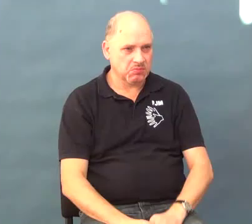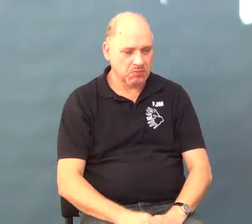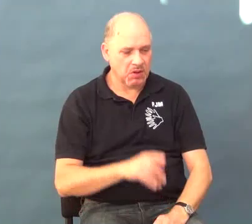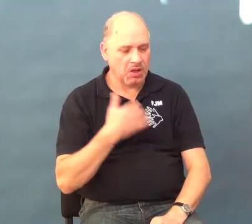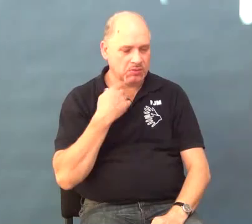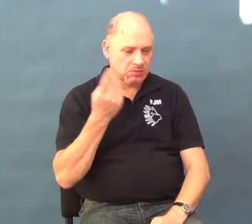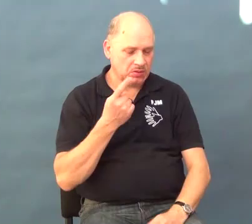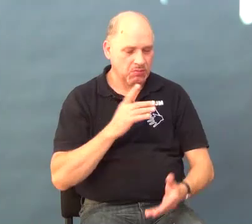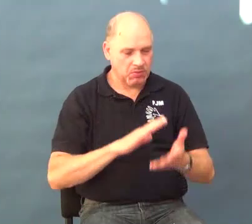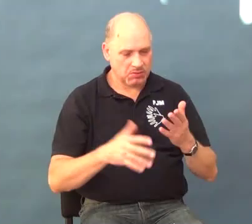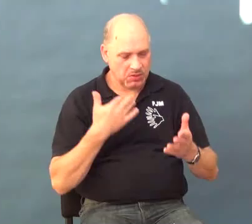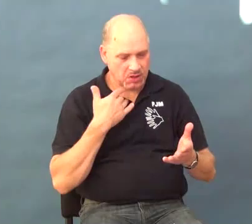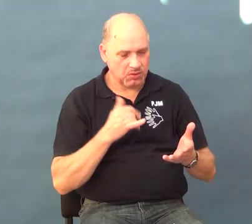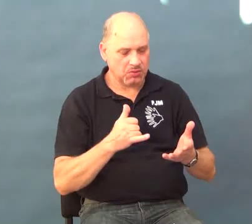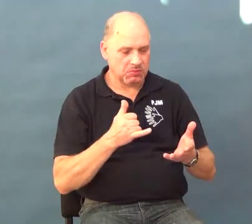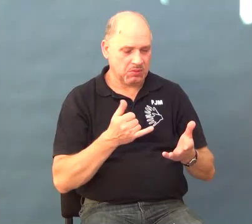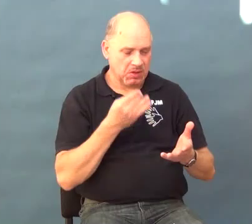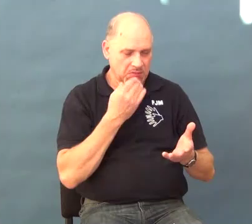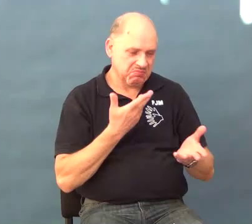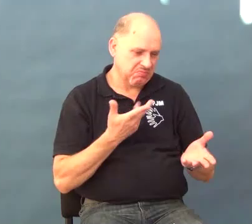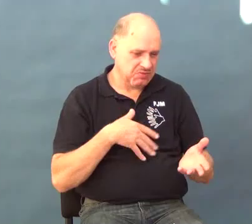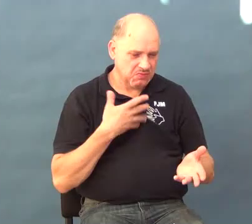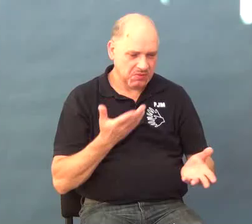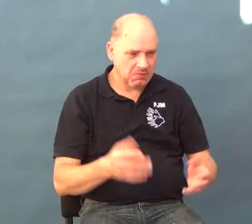Zakaz alkoholu lub bez alkoholu i jedzenia, dziwnie dla mnie.